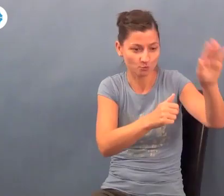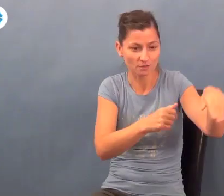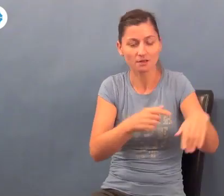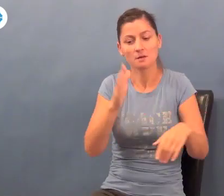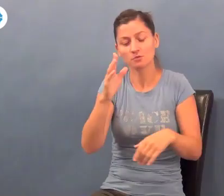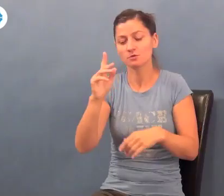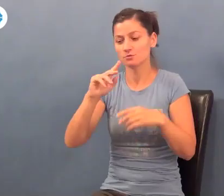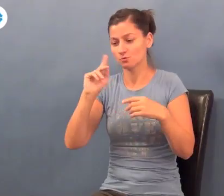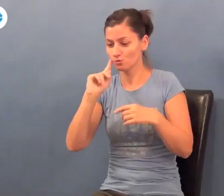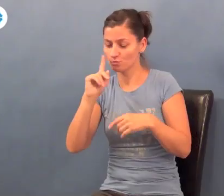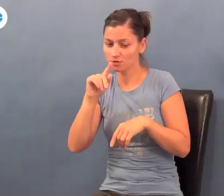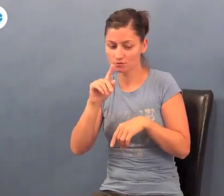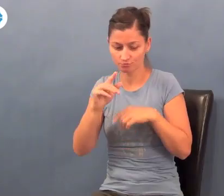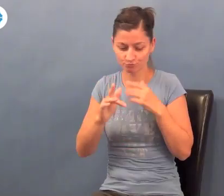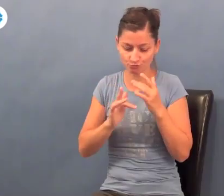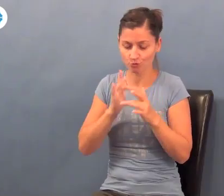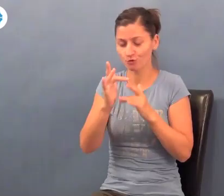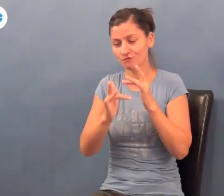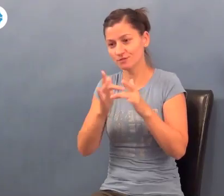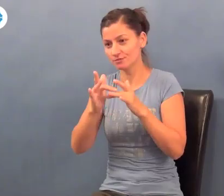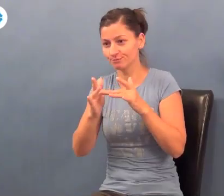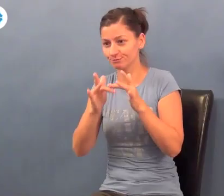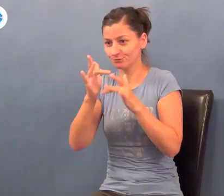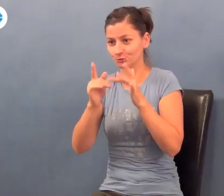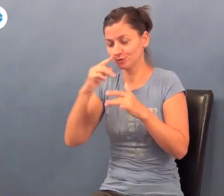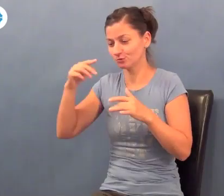Potem chłopak jedzie na rowerze.